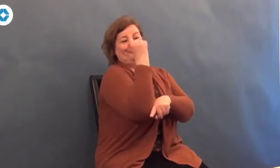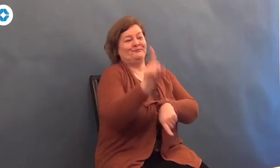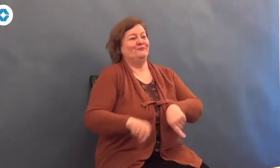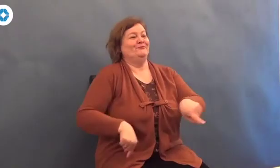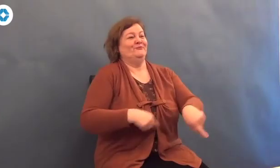Idzie.